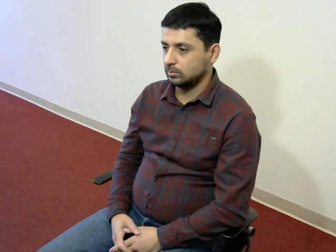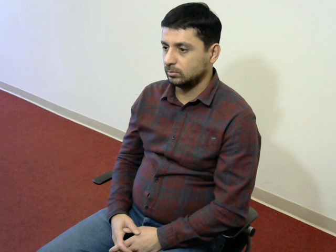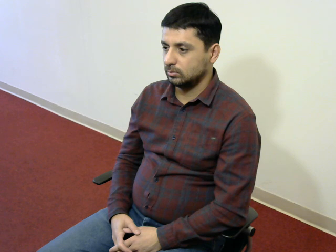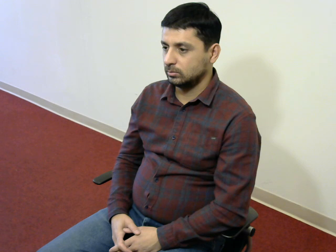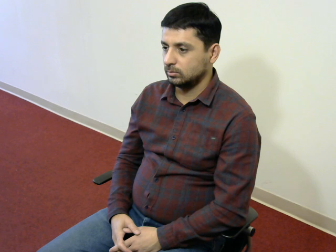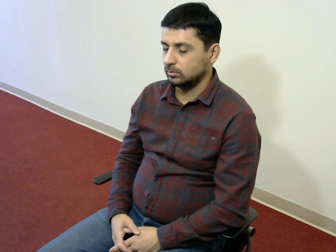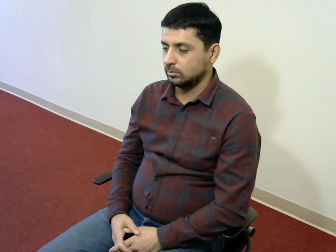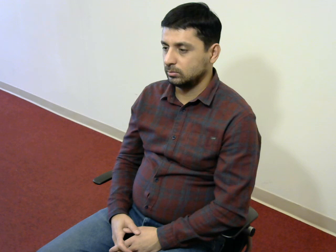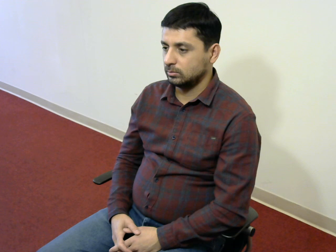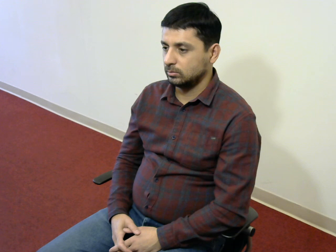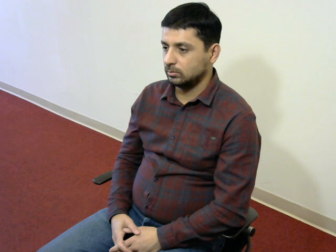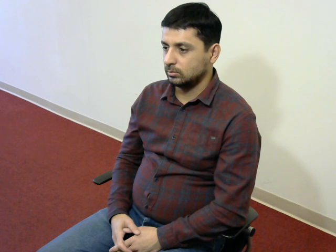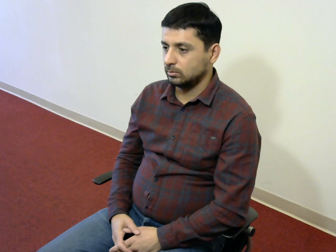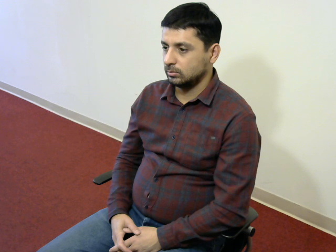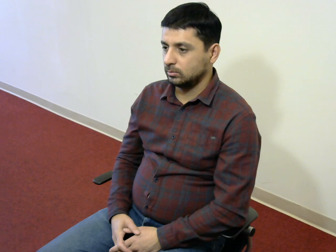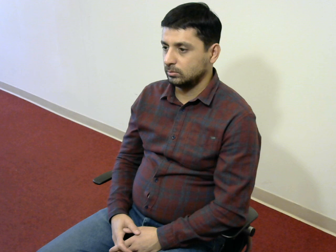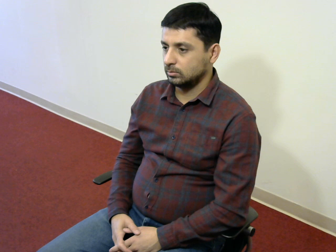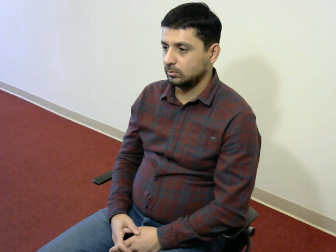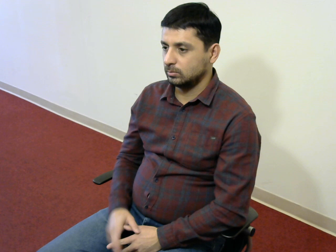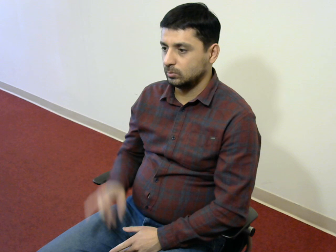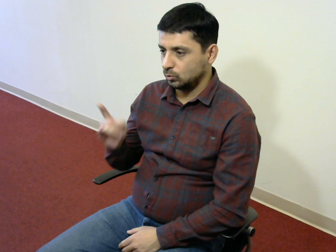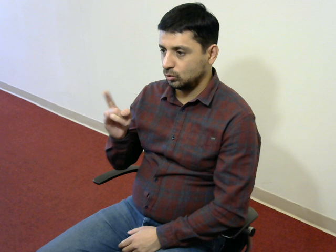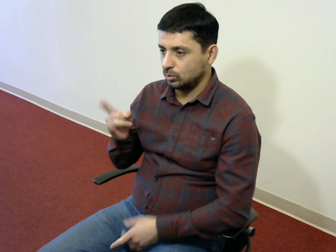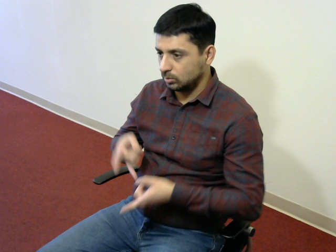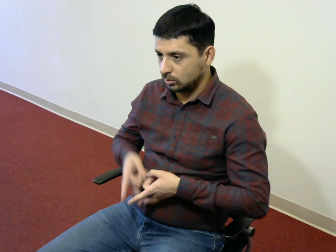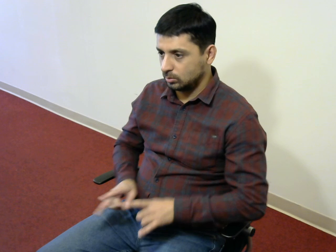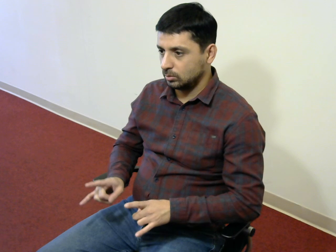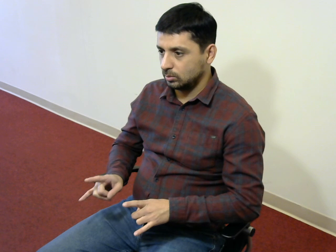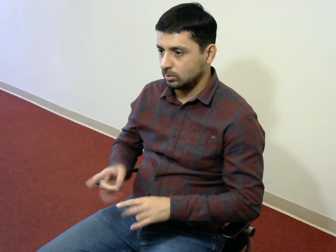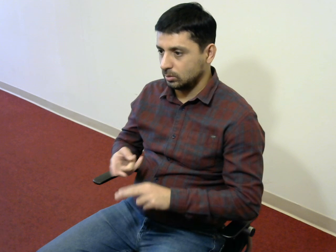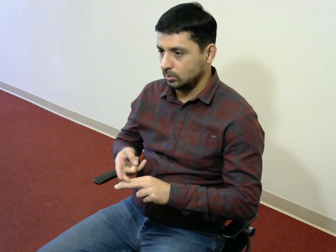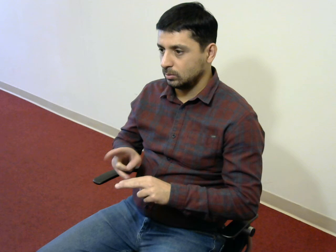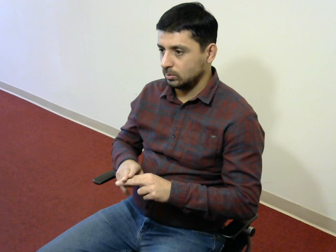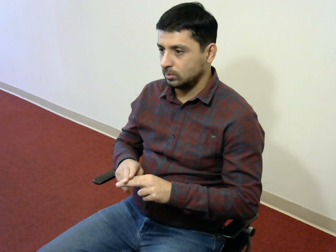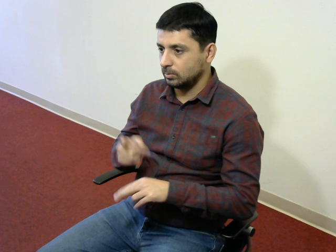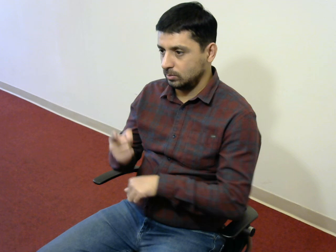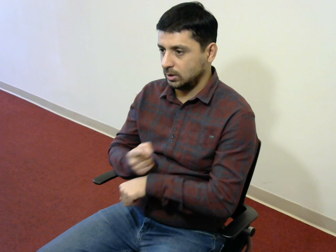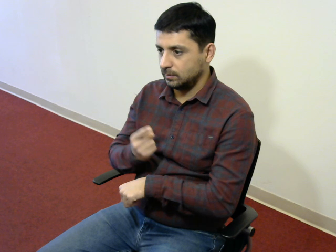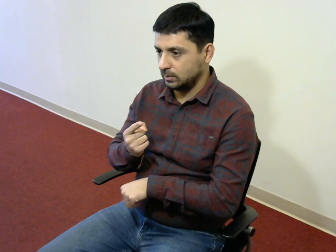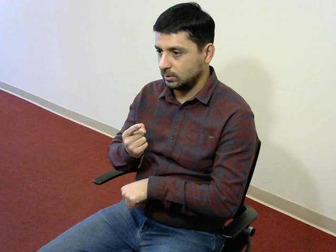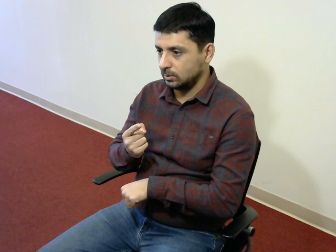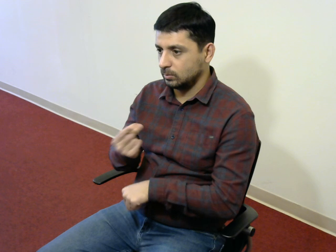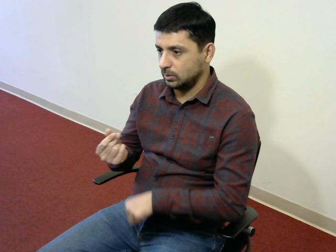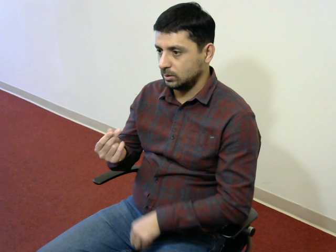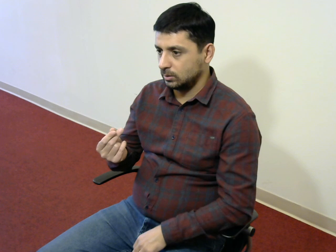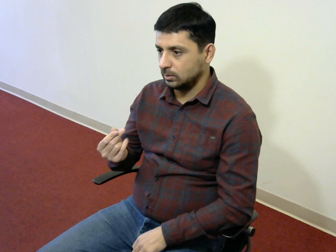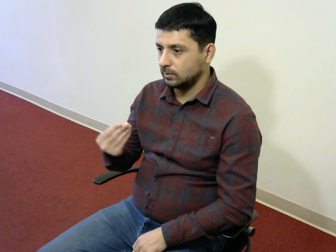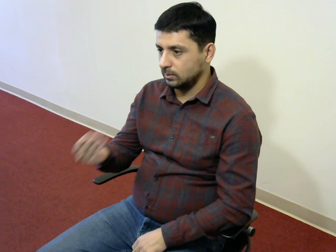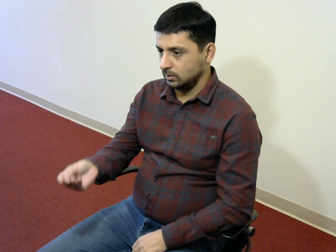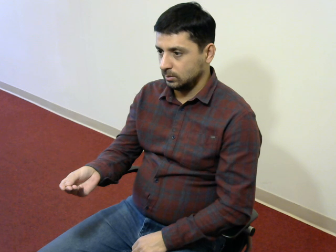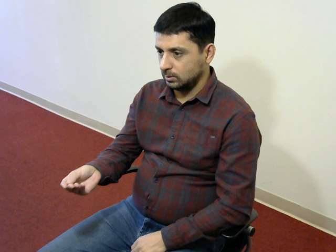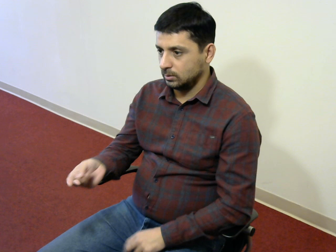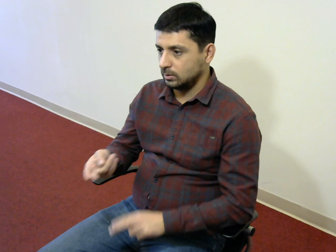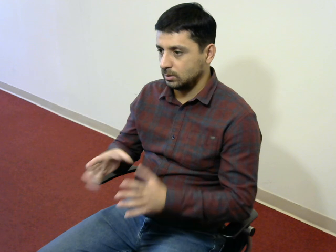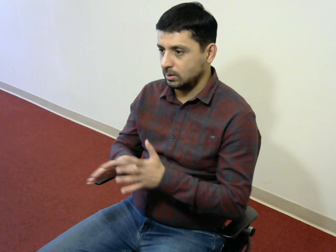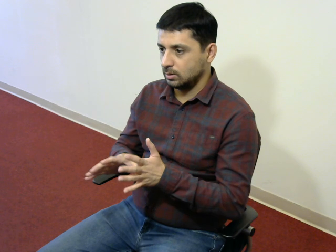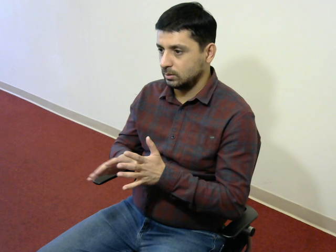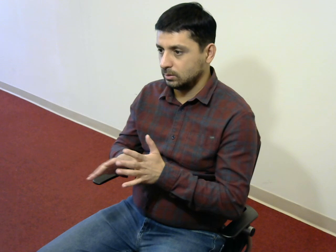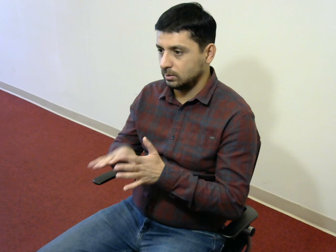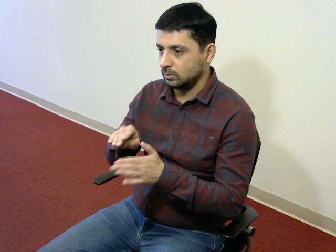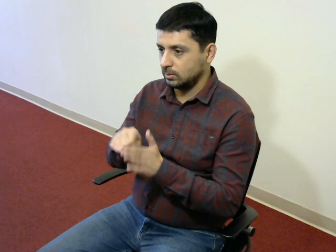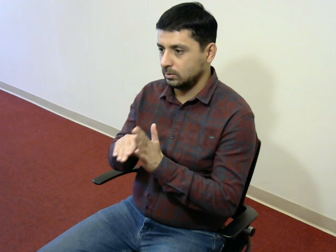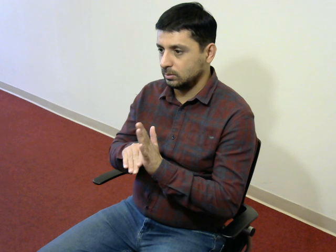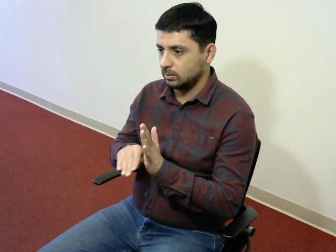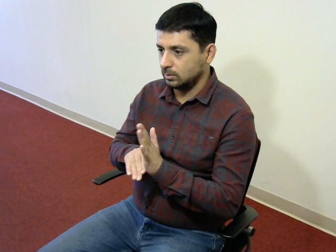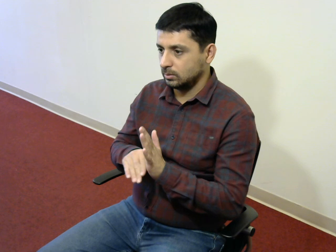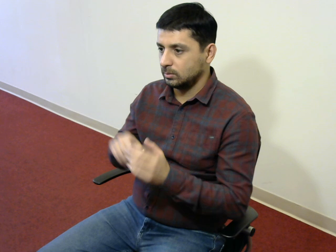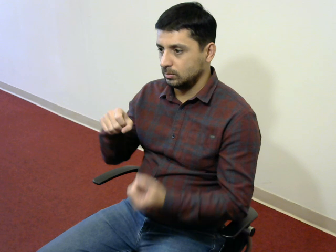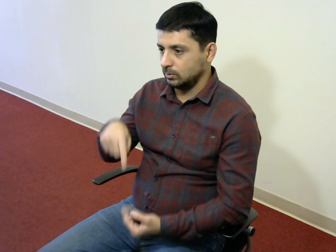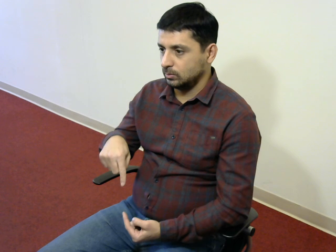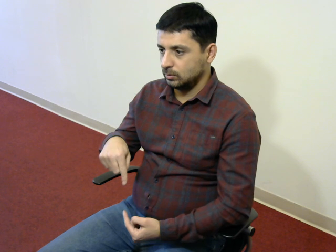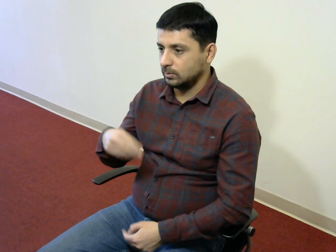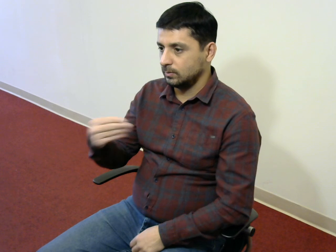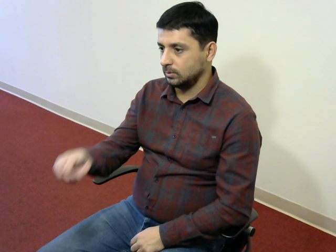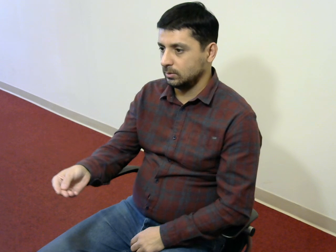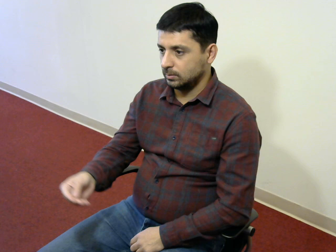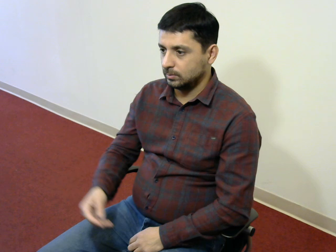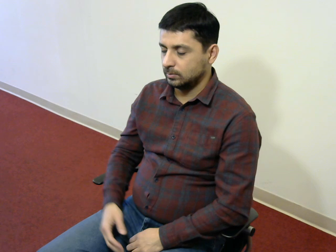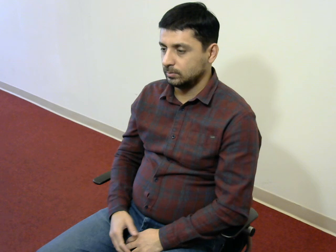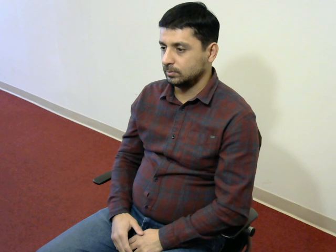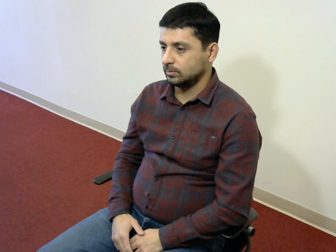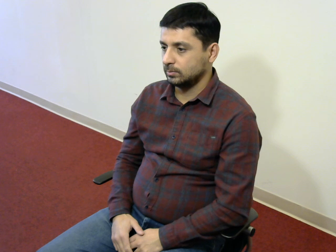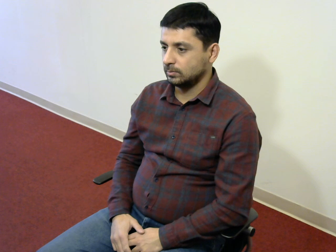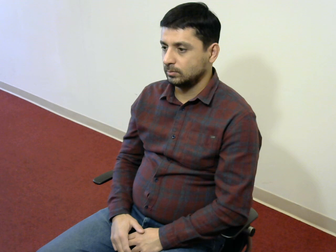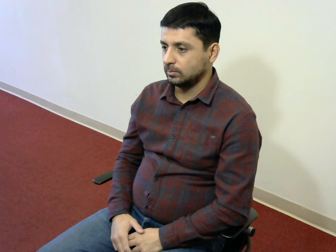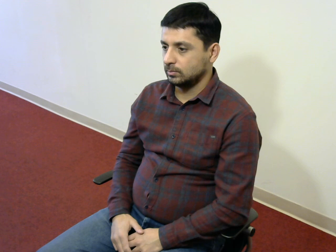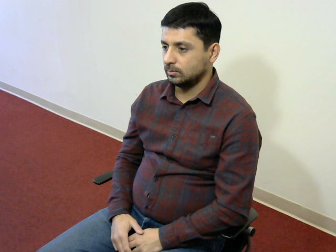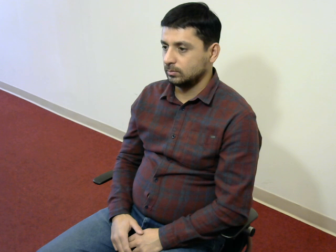Uşağın doğulmasına görə birdəfəlik məbləğin verilməsi elektron qaydaya uyğun verilir